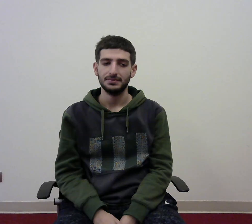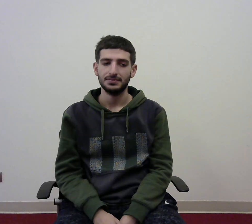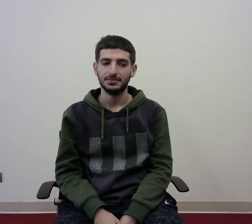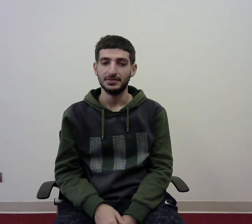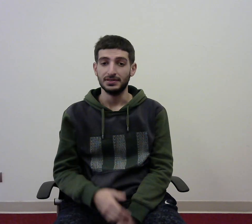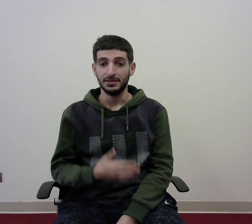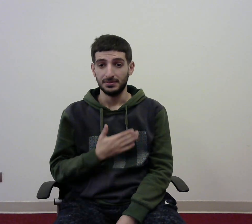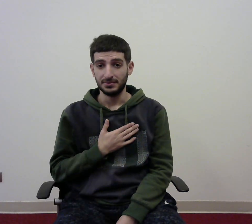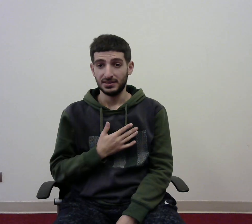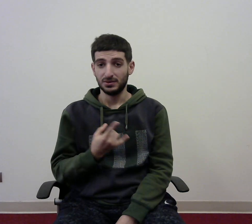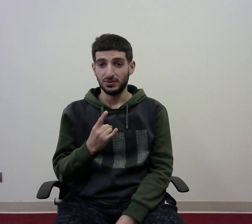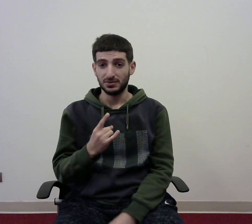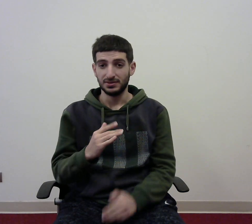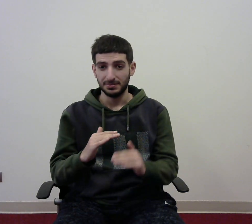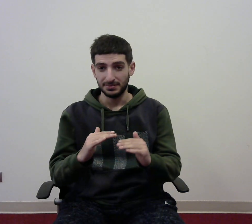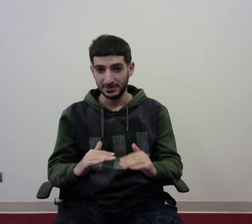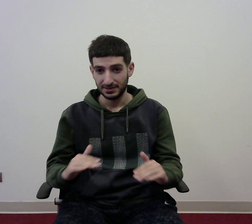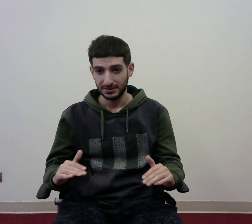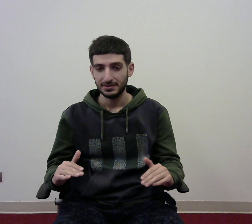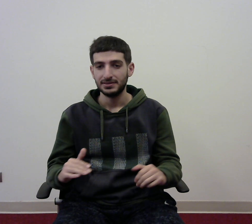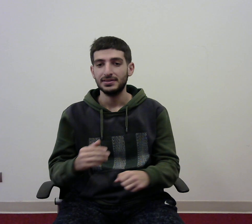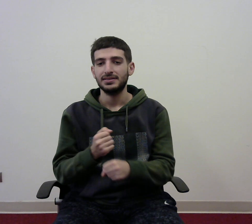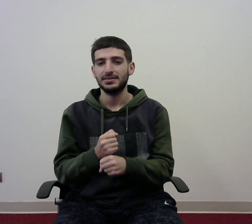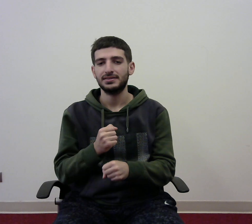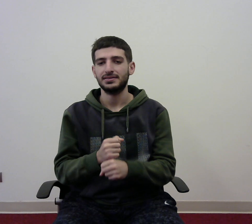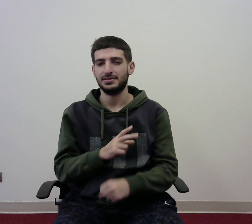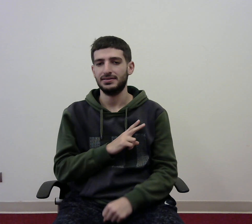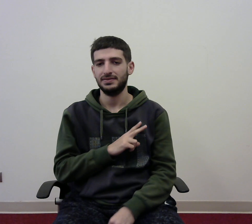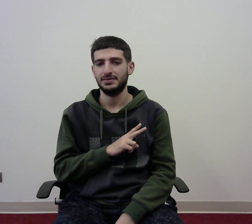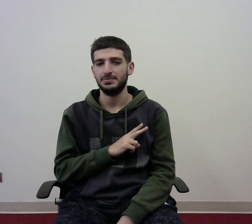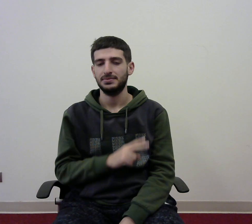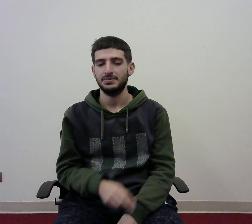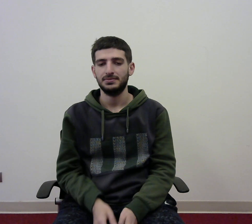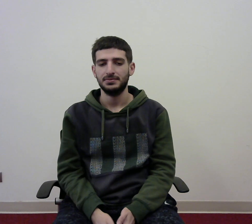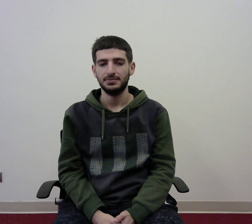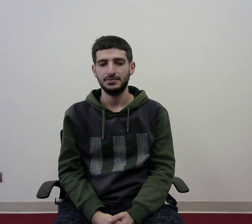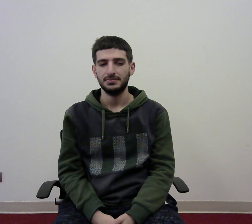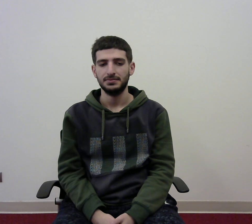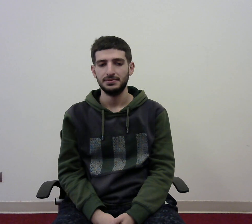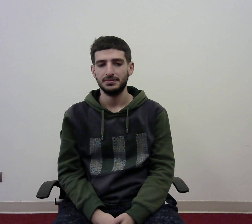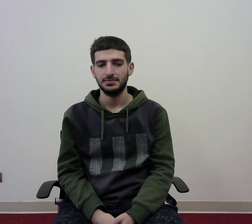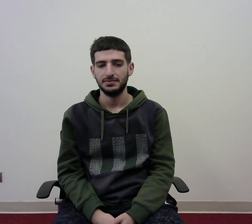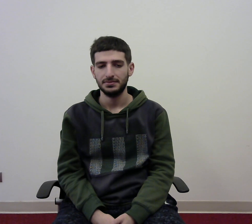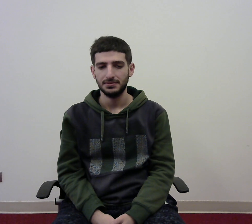Mən uşaqlarla işləməyi sevirəm